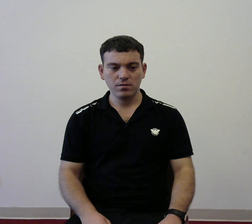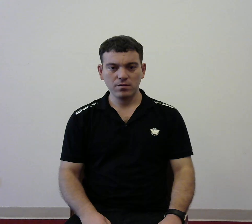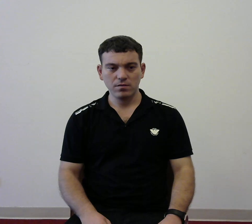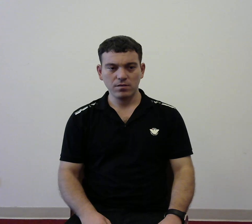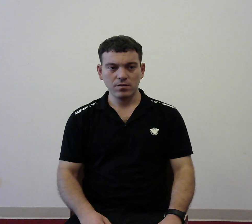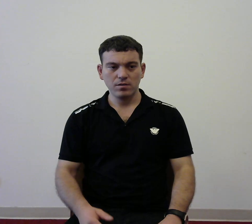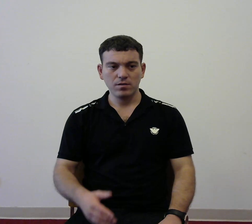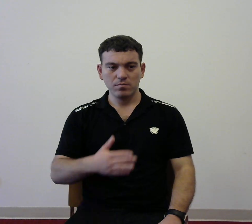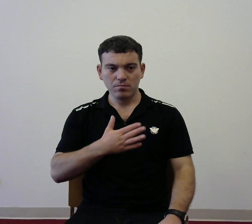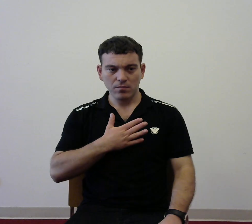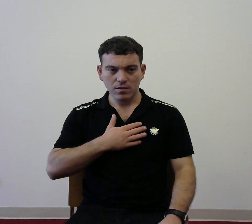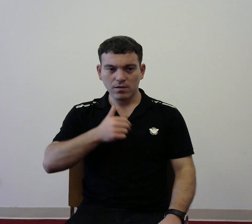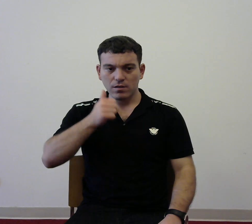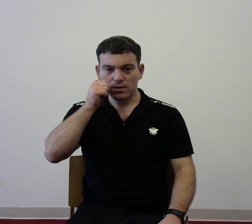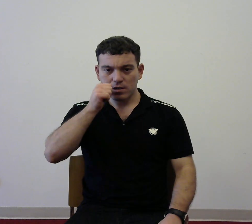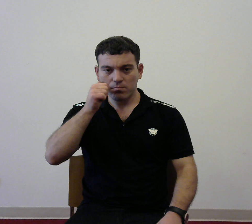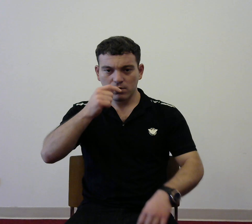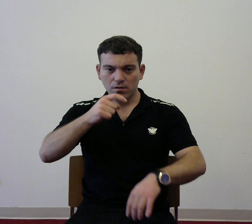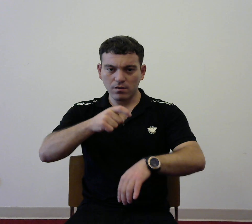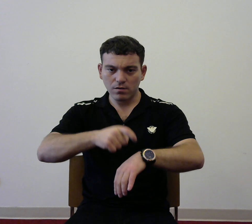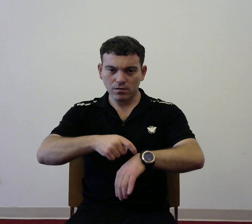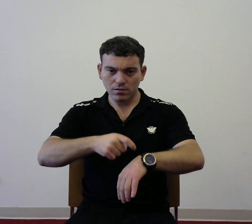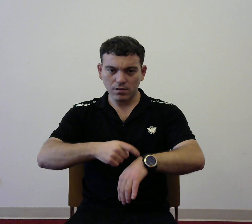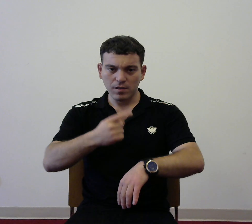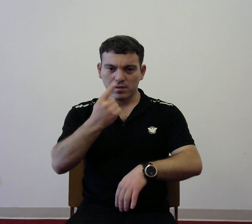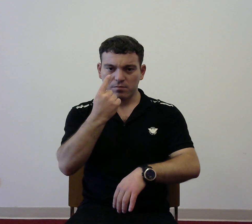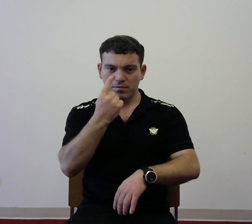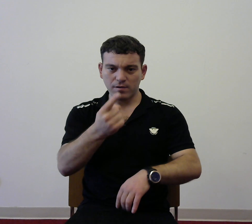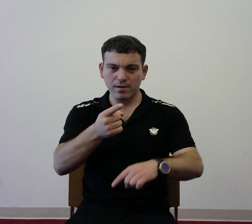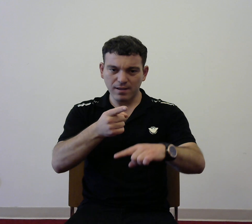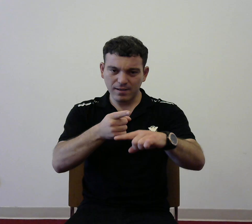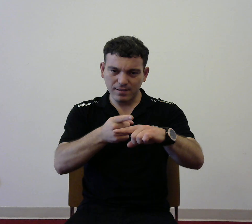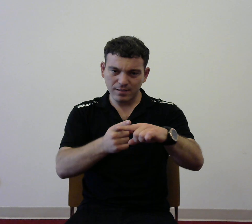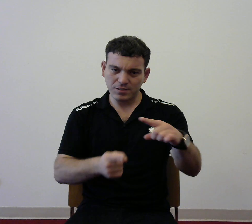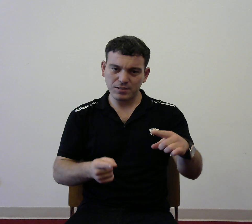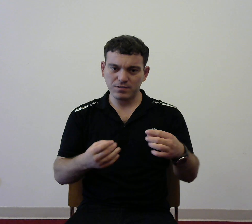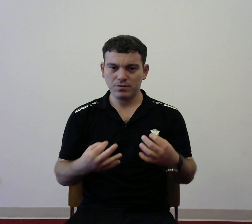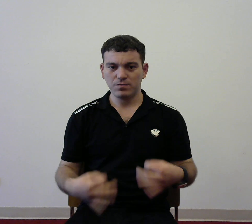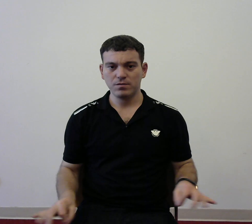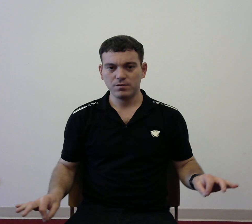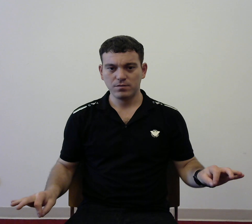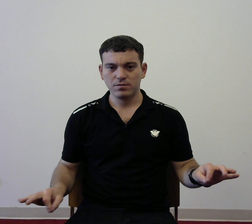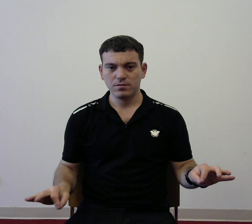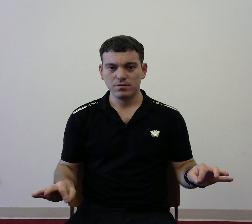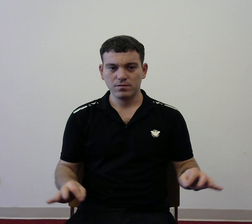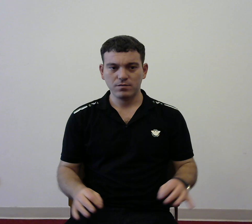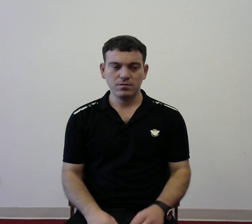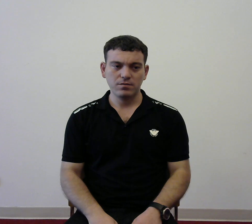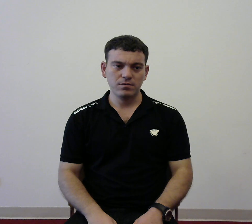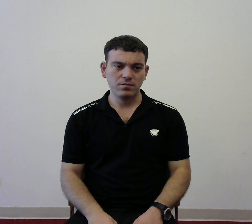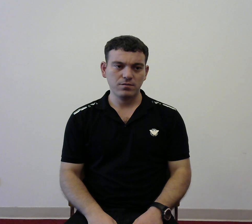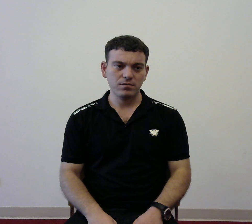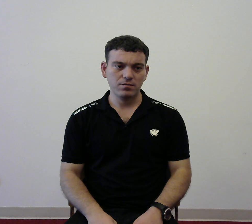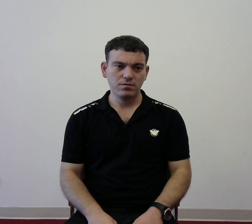Mən sabah saat birin yarısı boşam